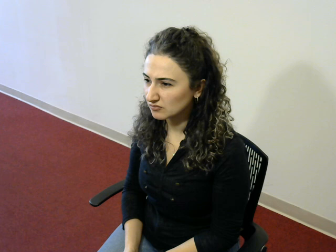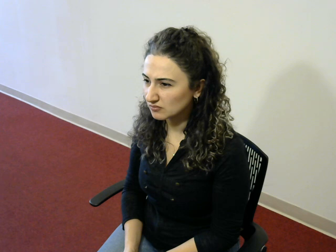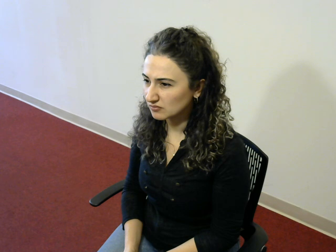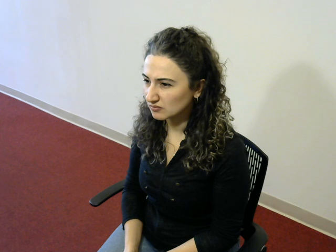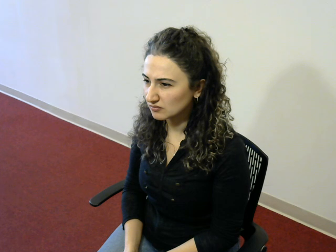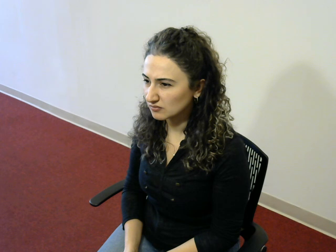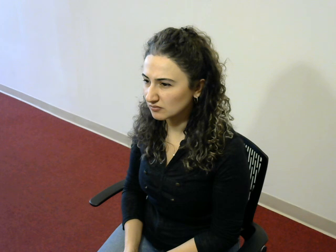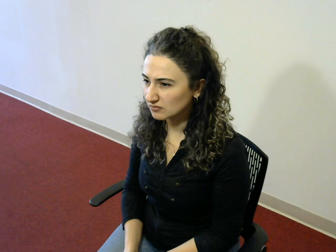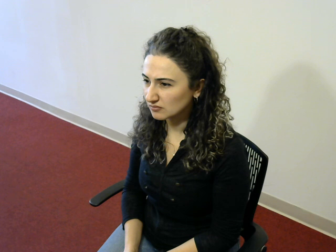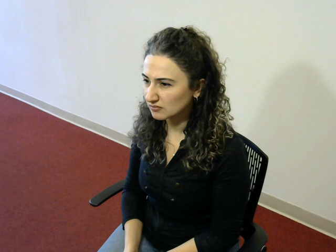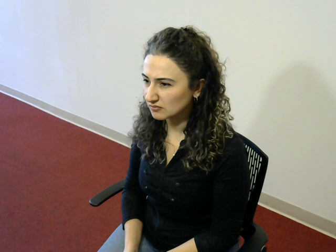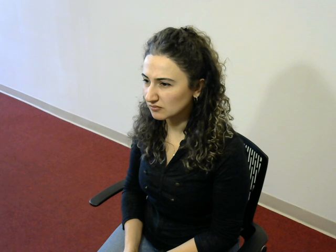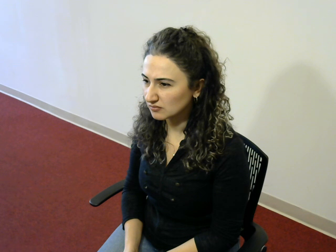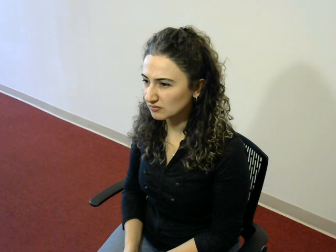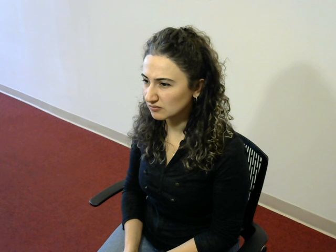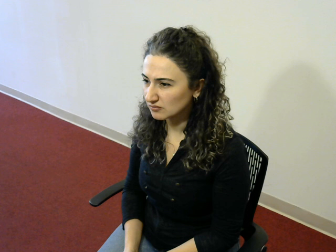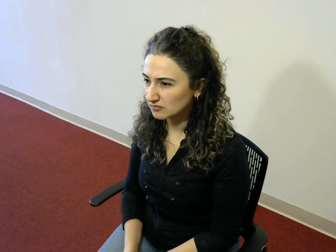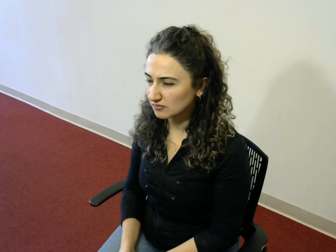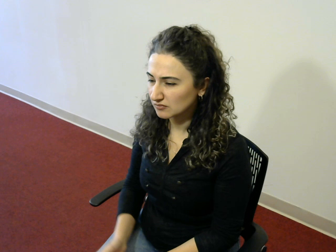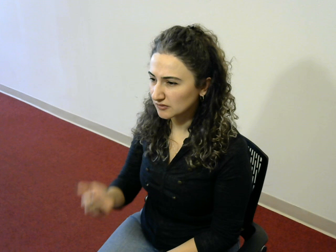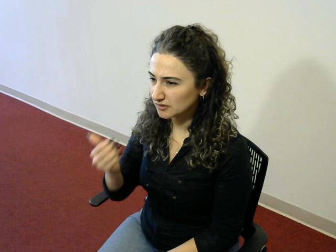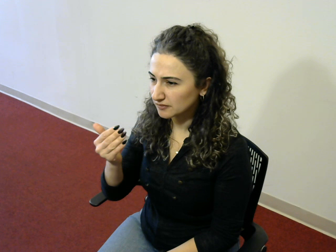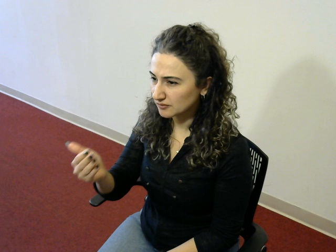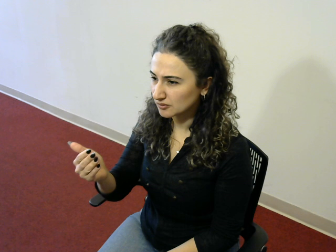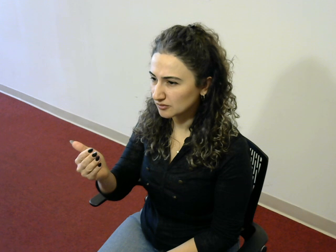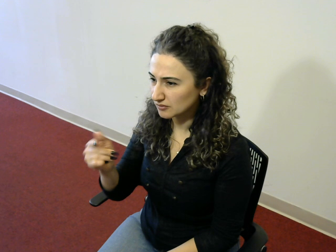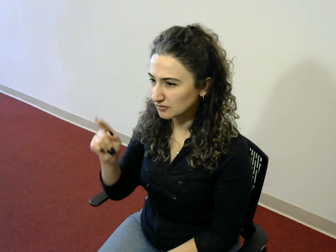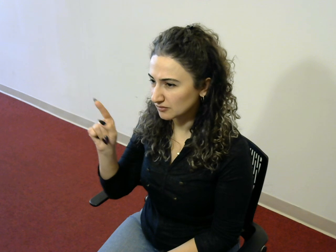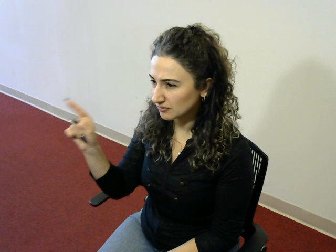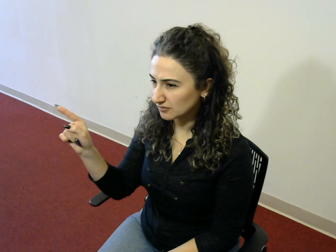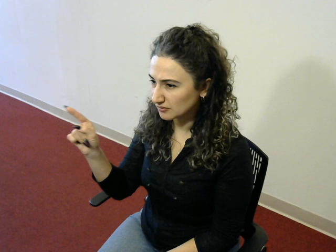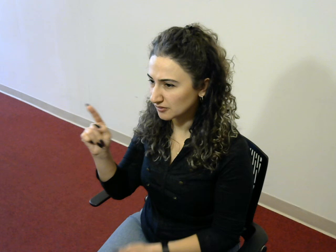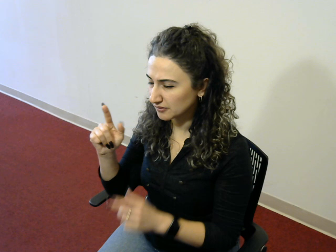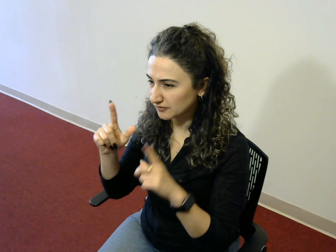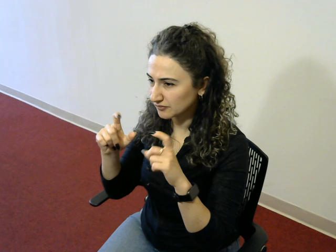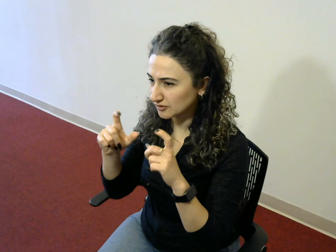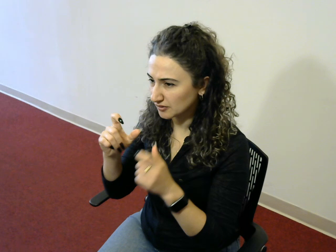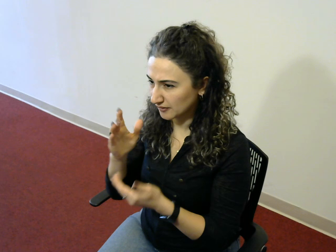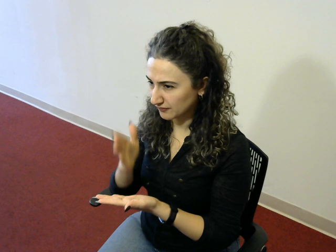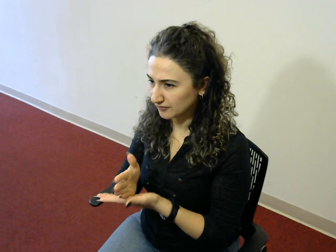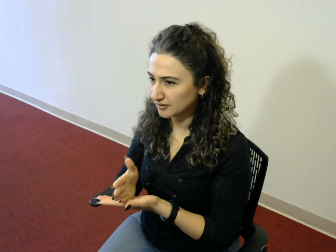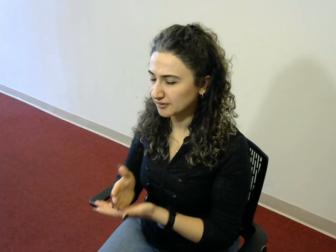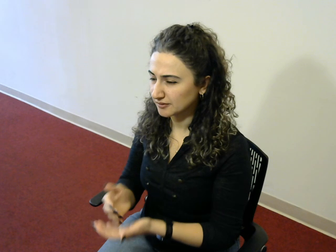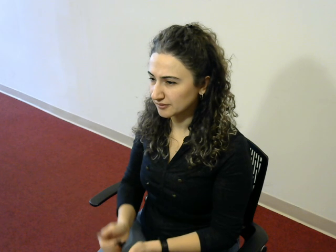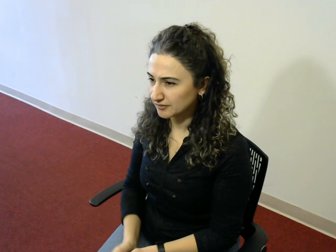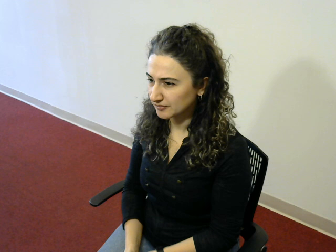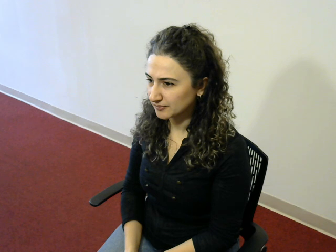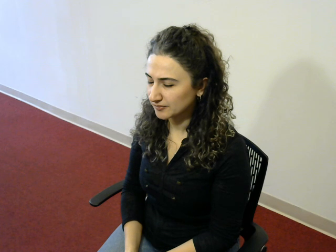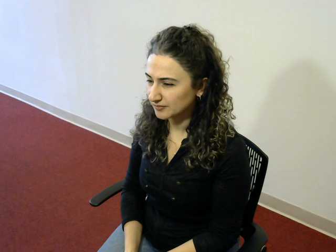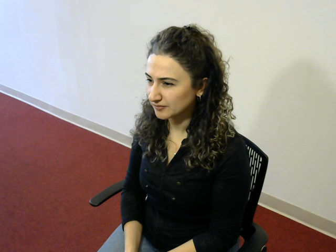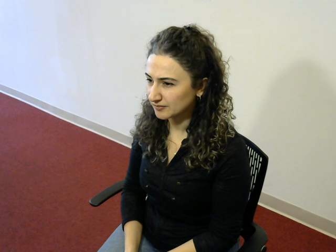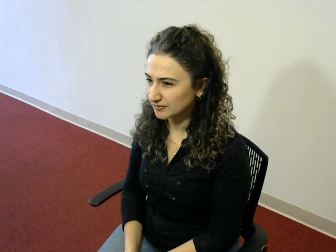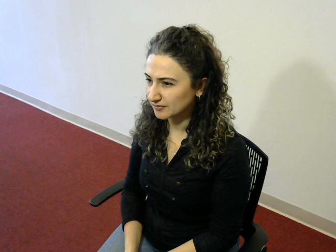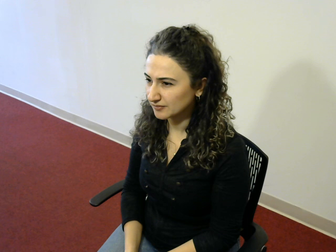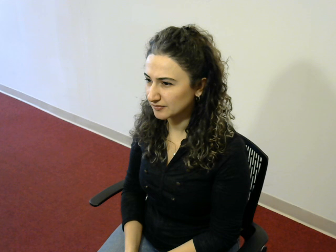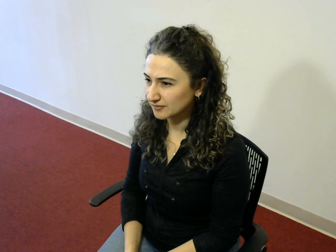Sizdə onun şəkli var?